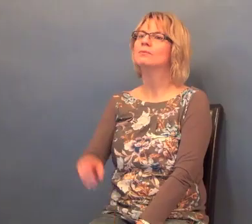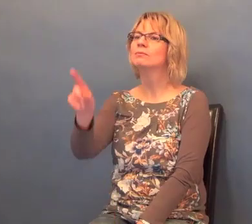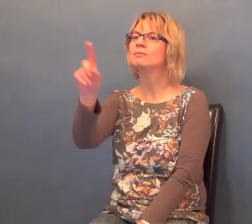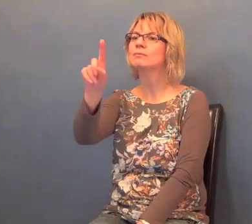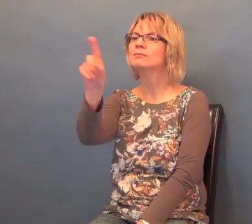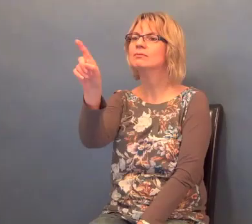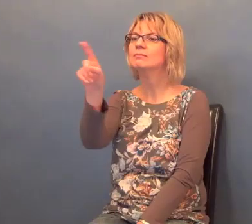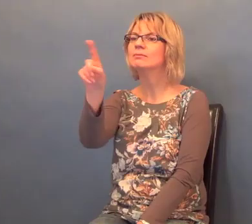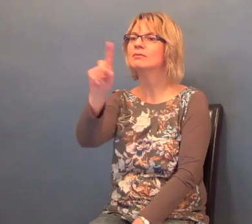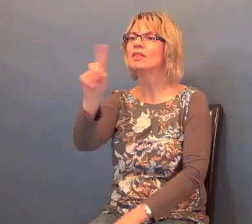Nie.